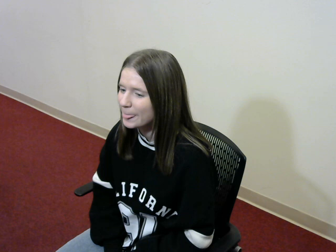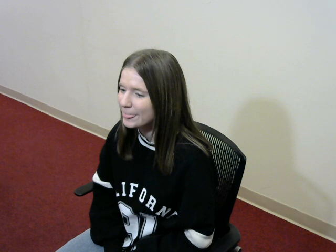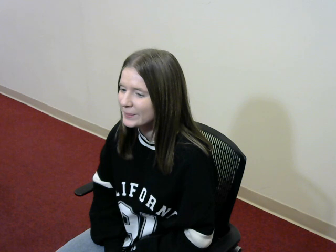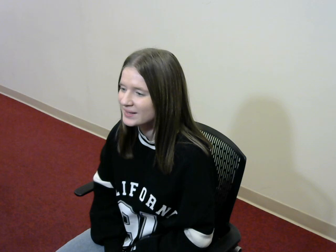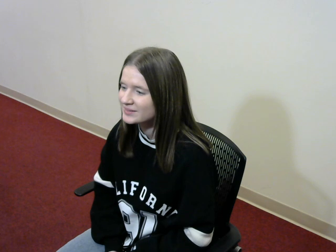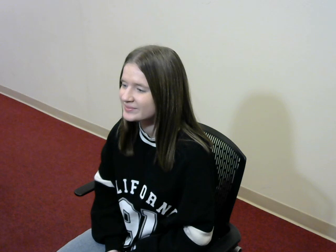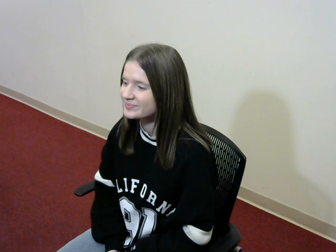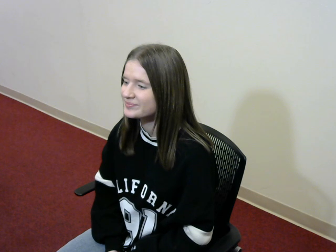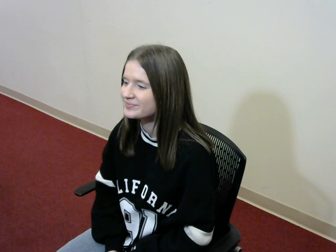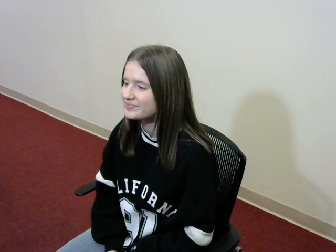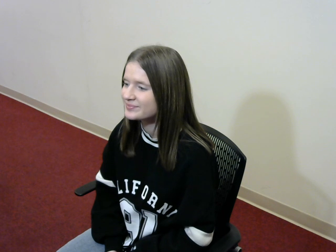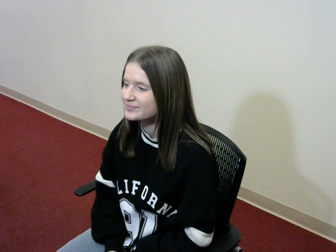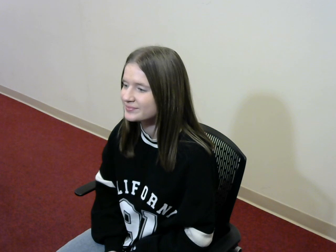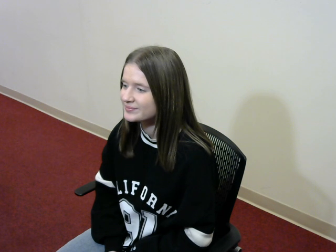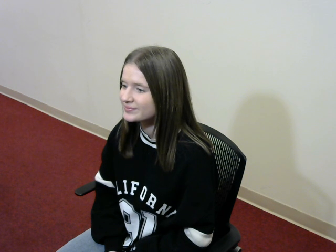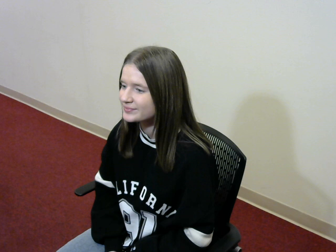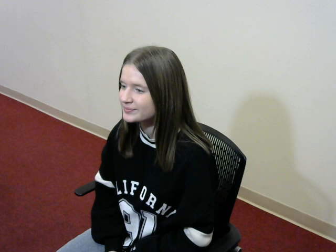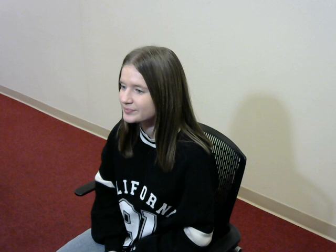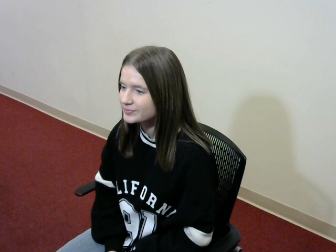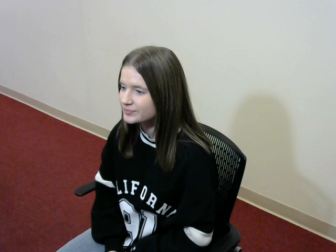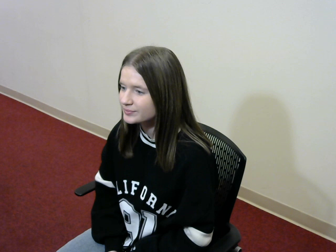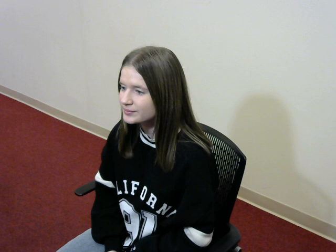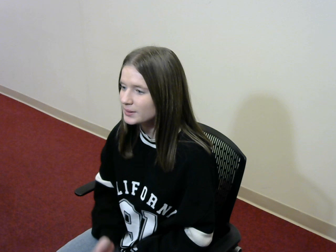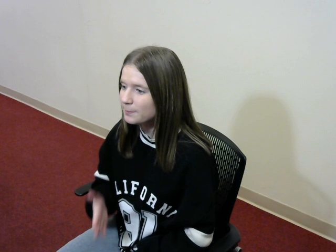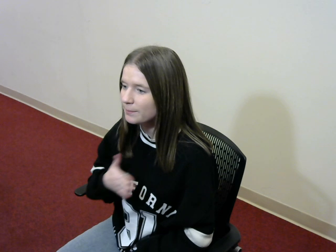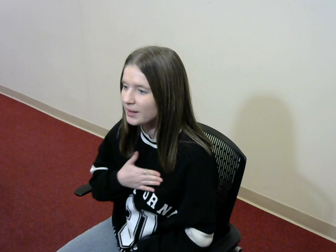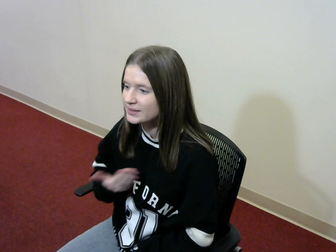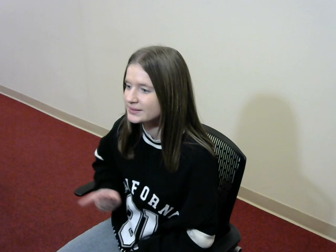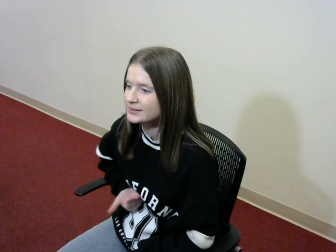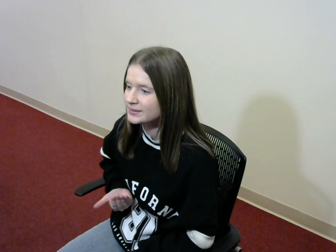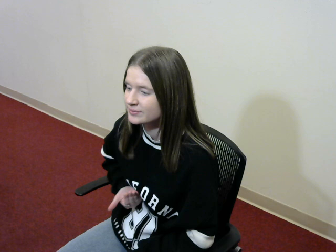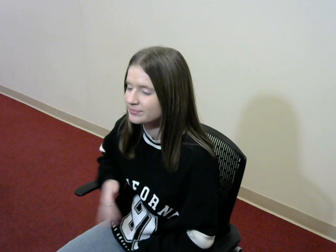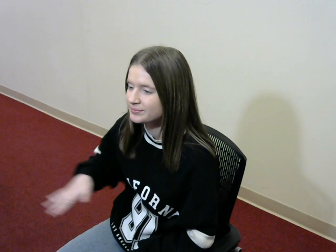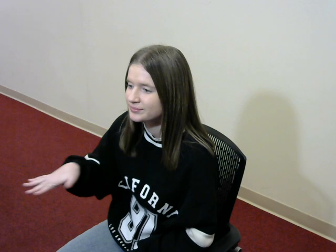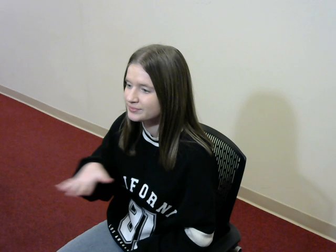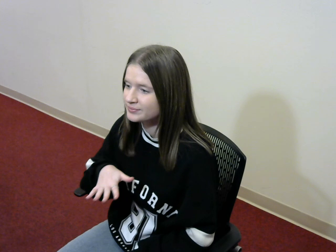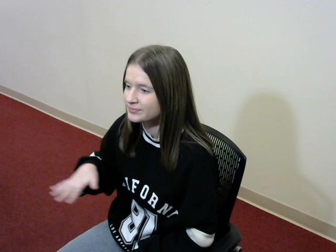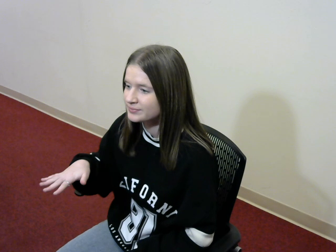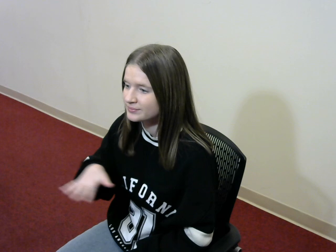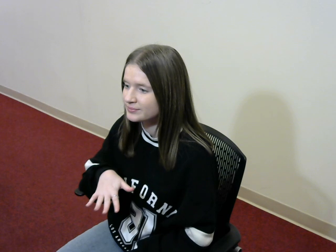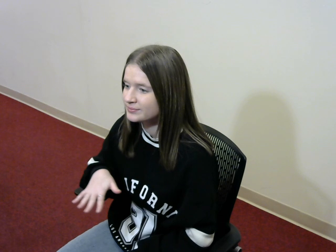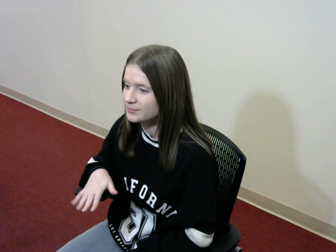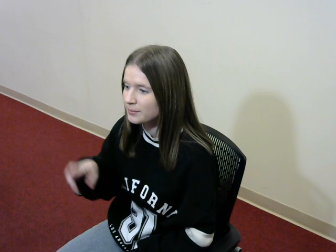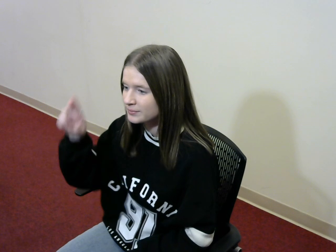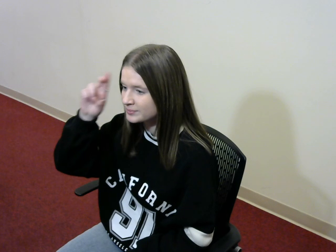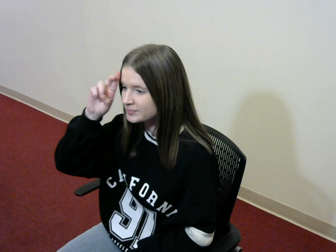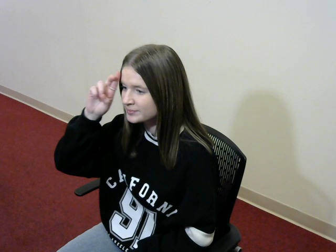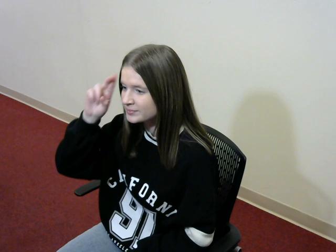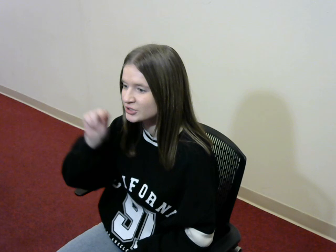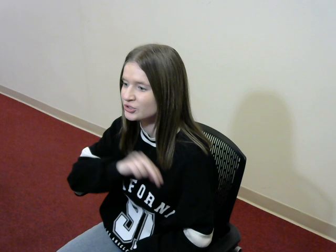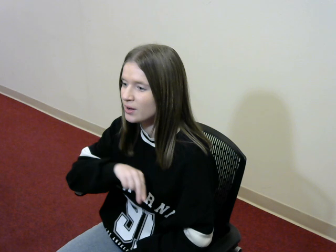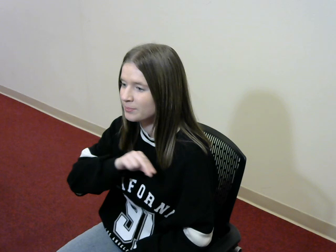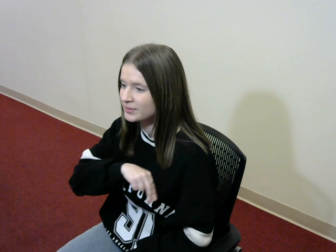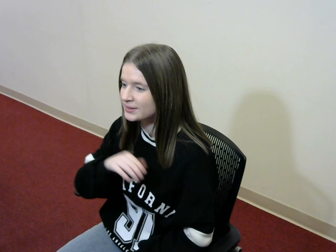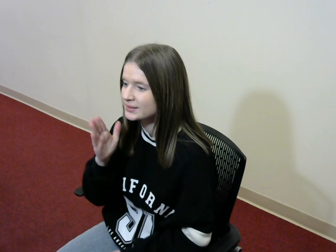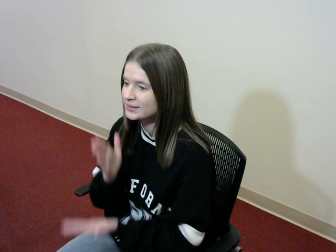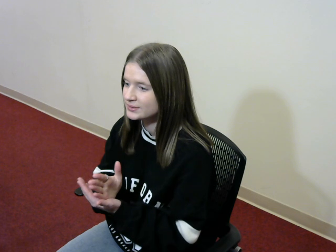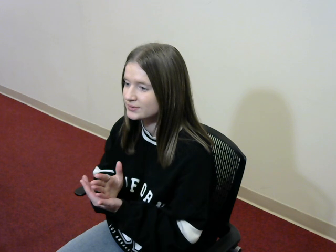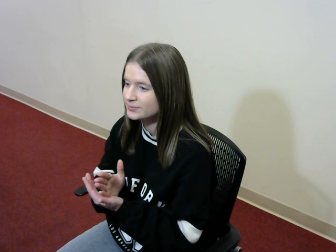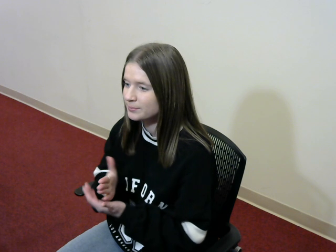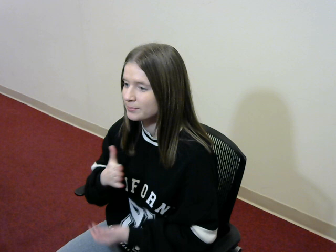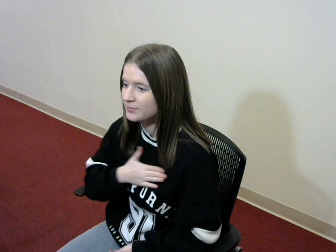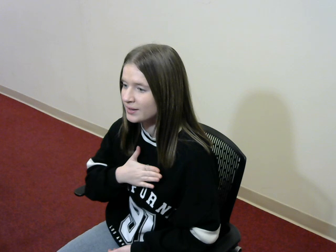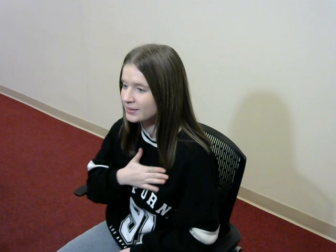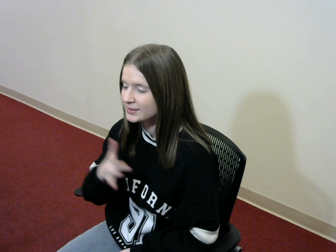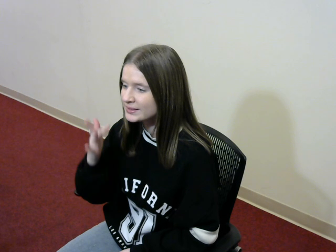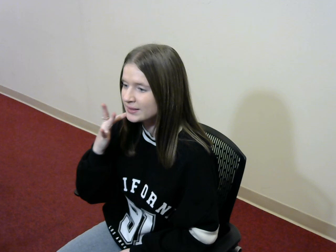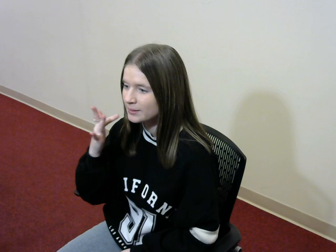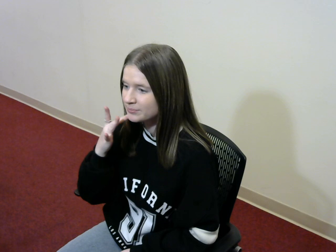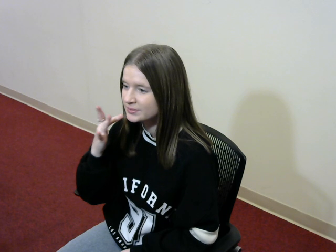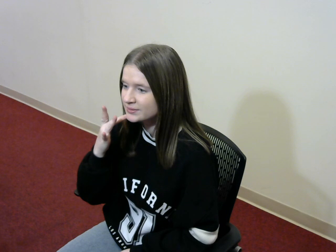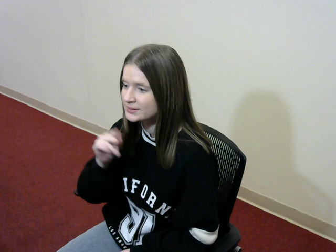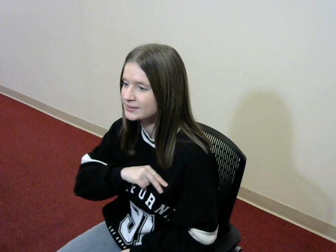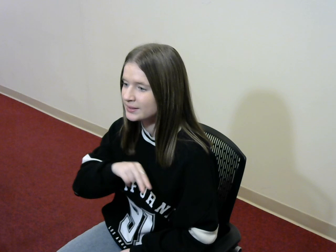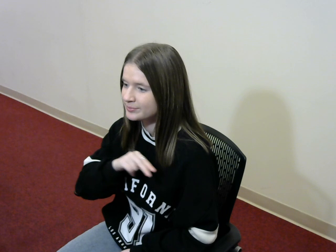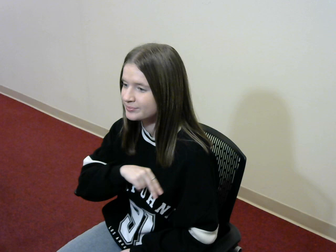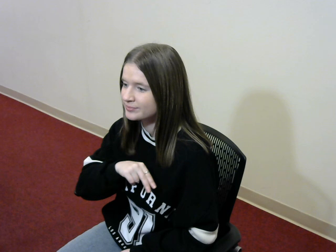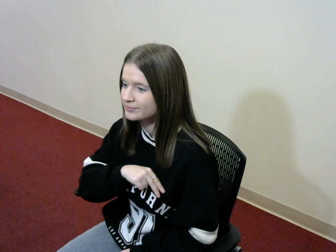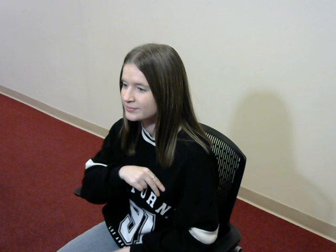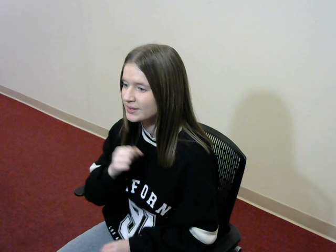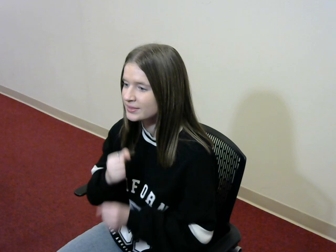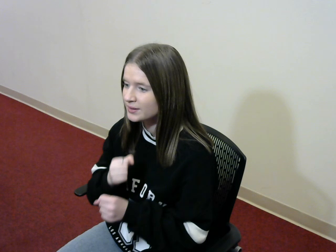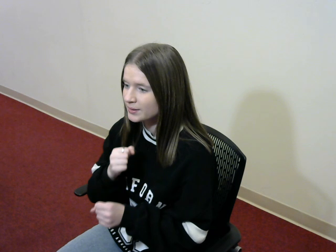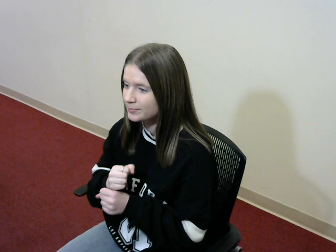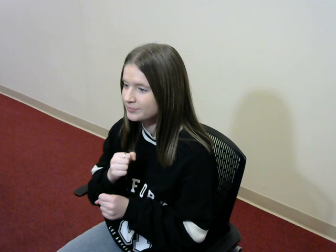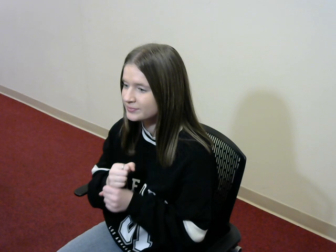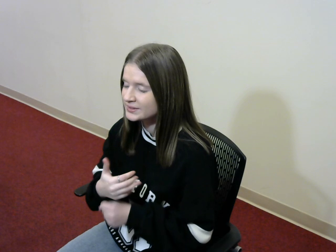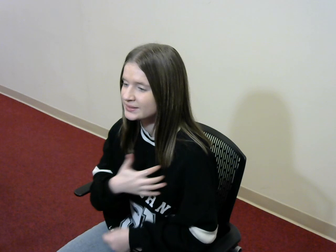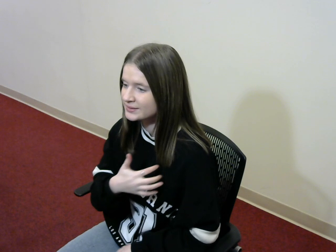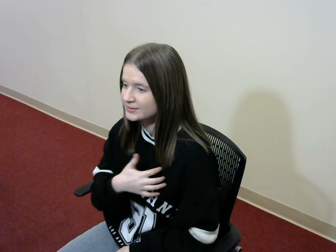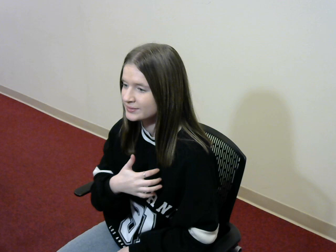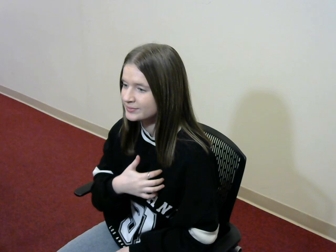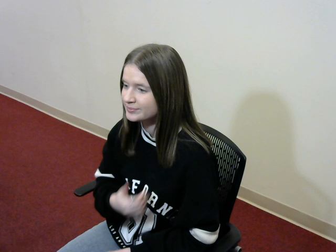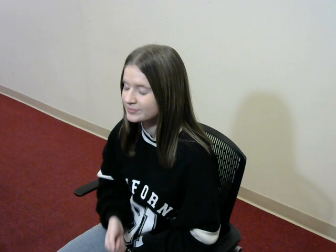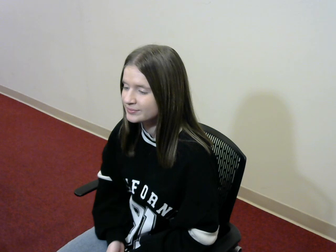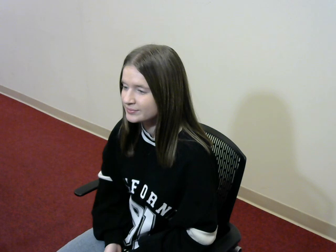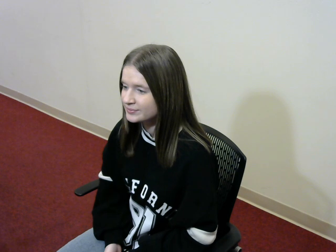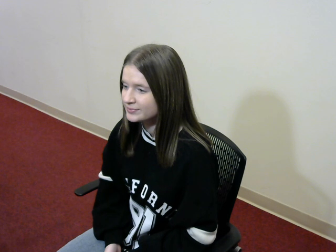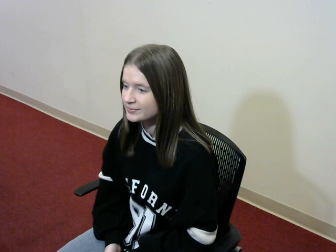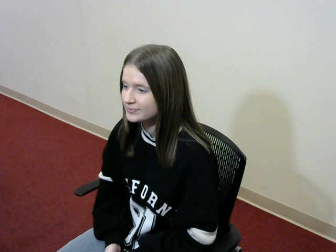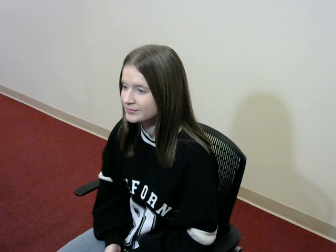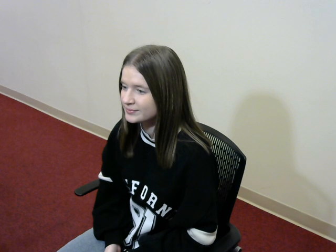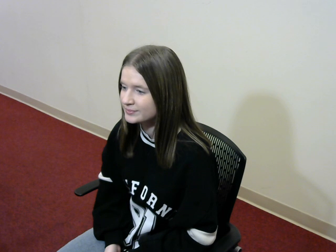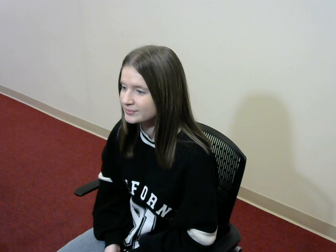Mənim yaşadığım ərazidə dövlət işi var, mən həmin işdə işləmək istəyirəm